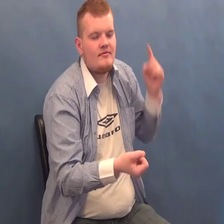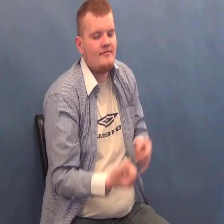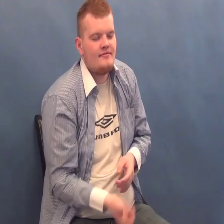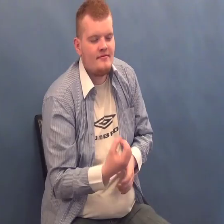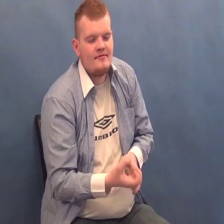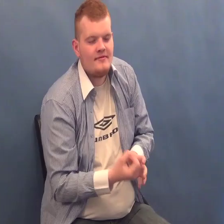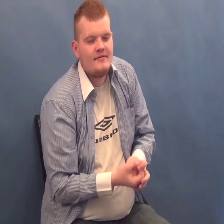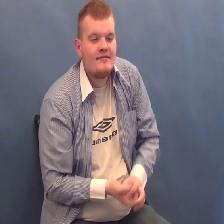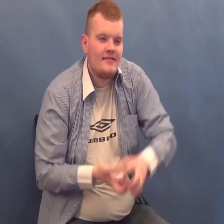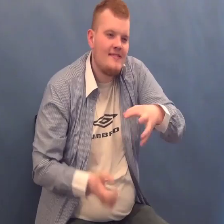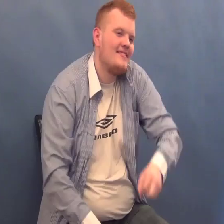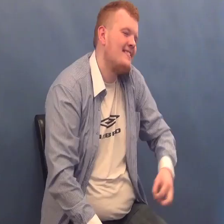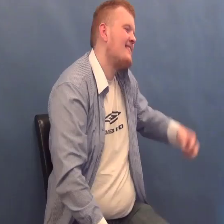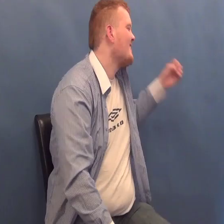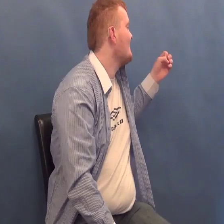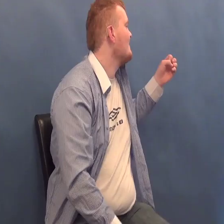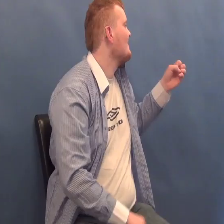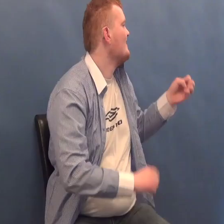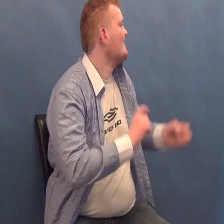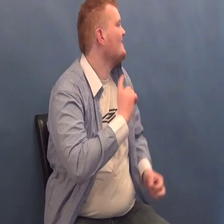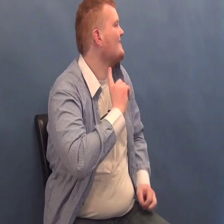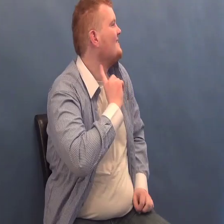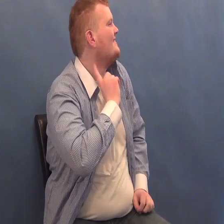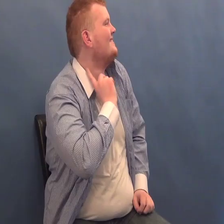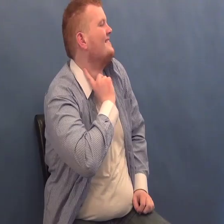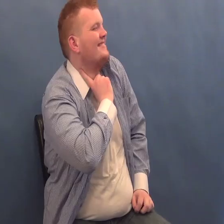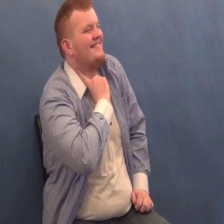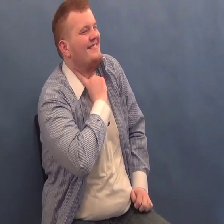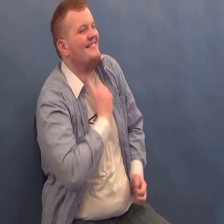Chłopiec podrzuca kamienie, ale zanim zdąży rzucić w okna, zauważa policjanta; jest zmieszany.